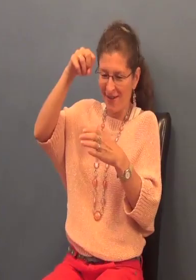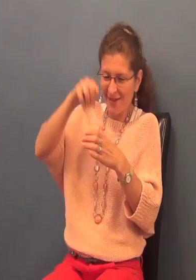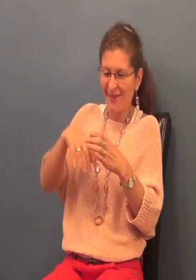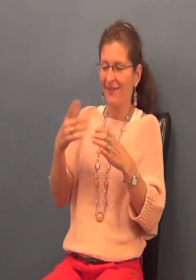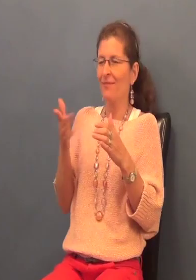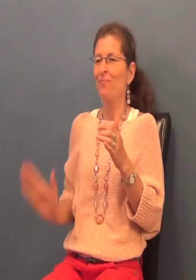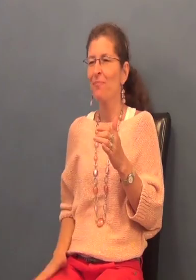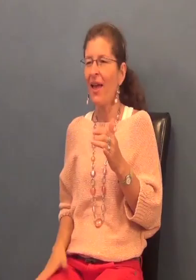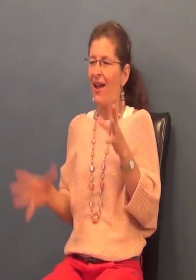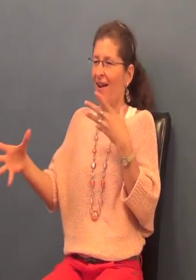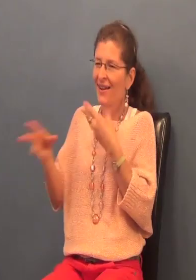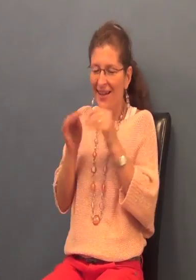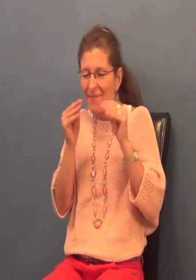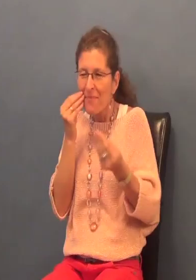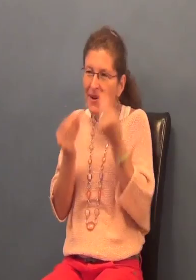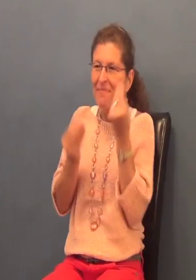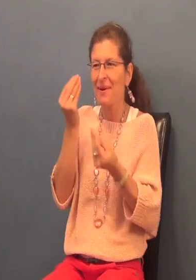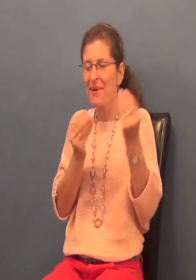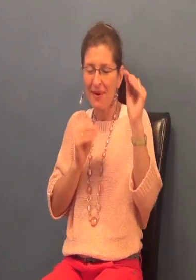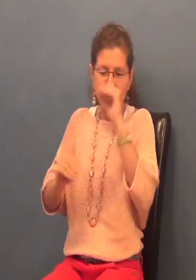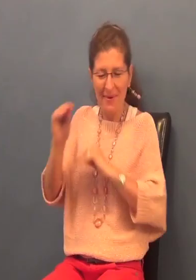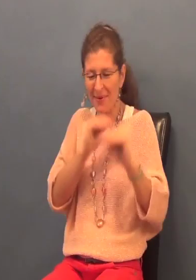Bawił się razem z psem.